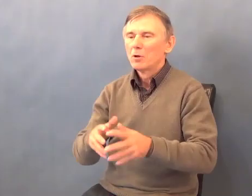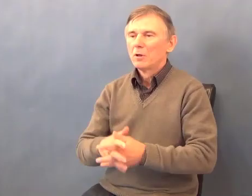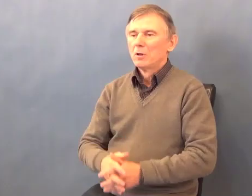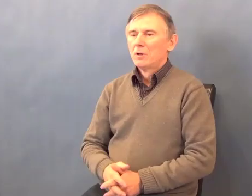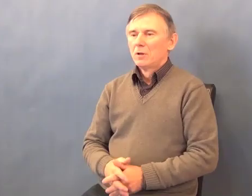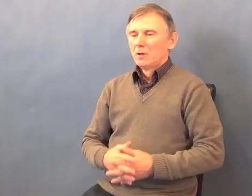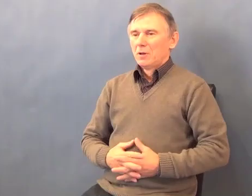Można.